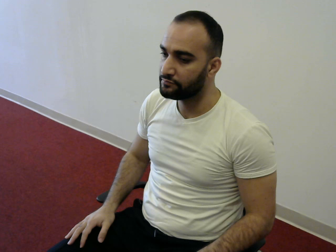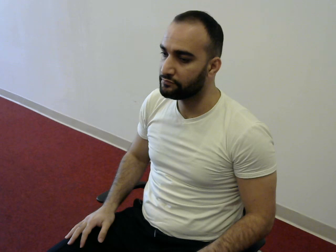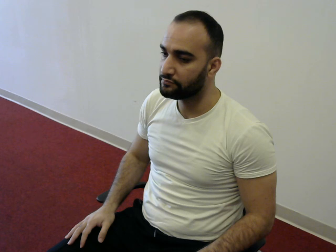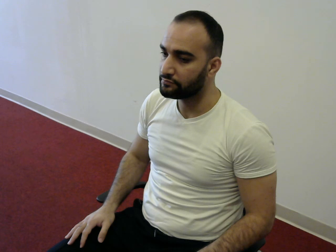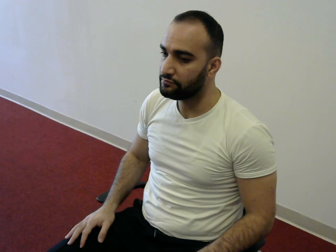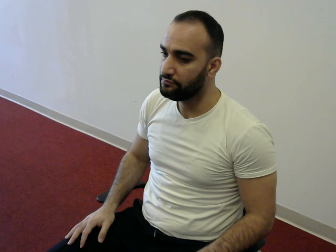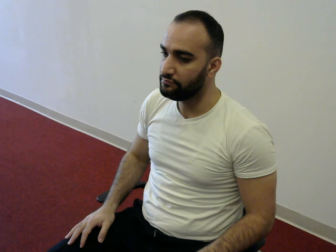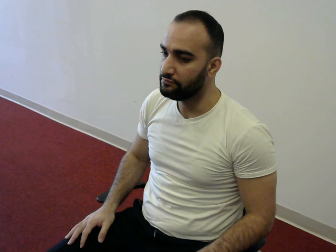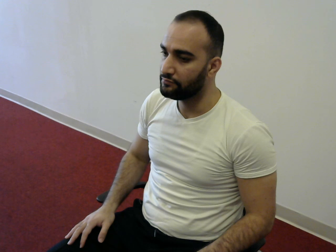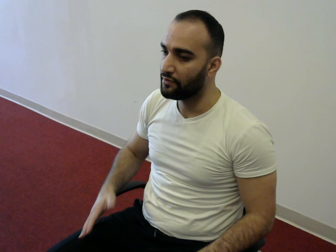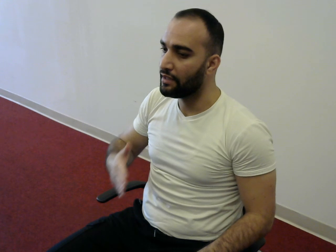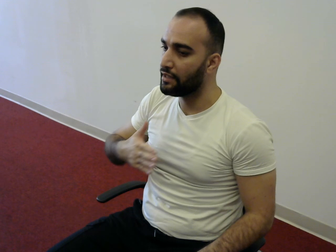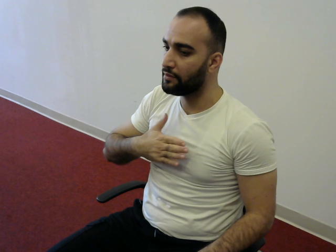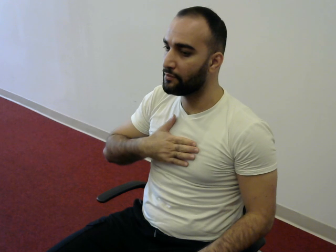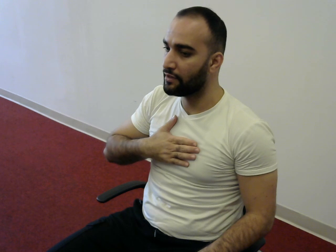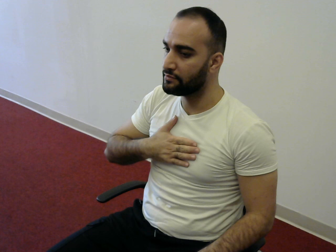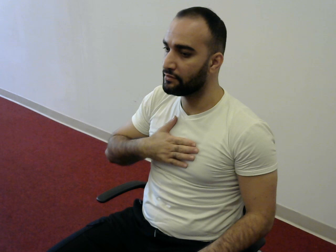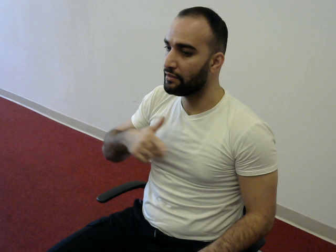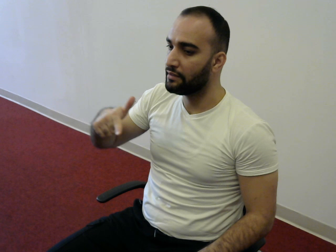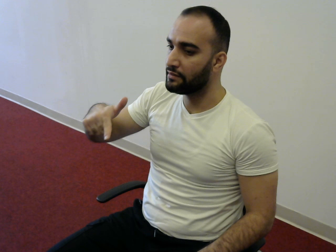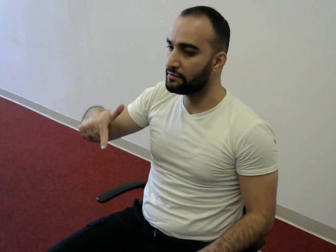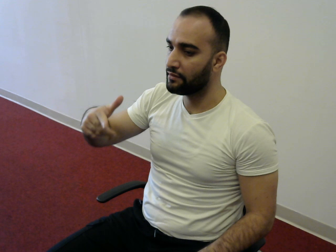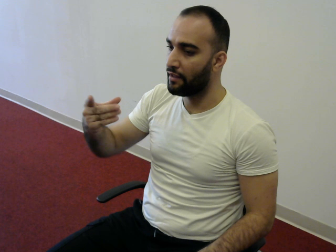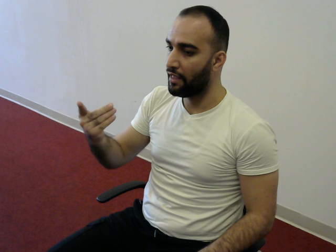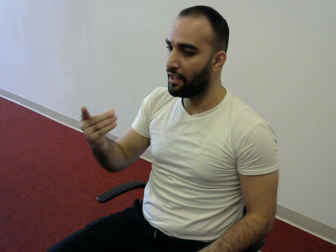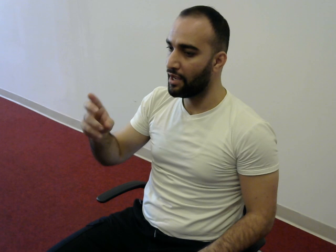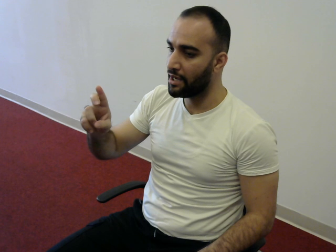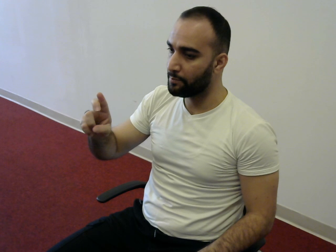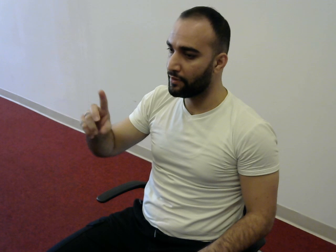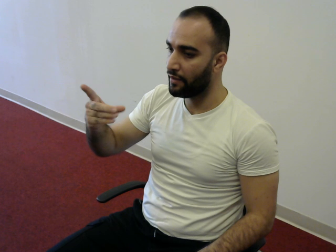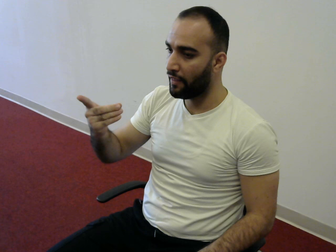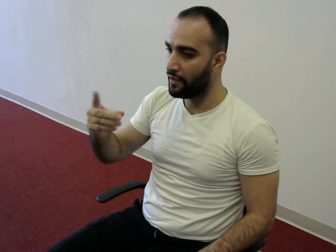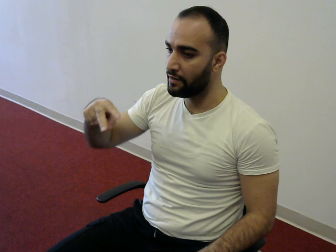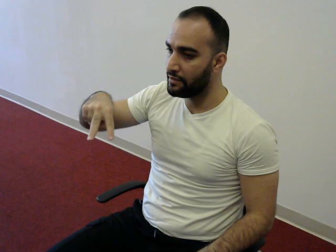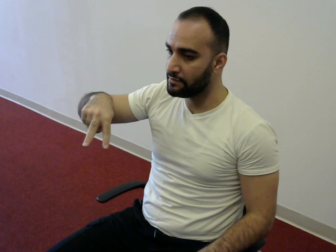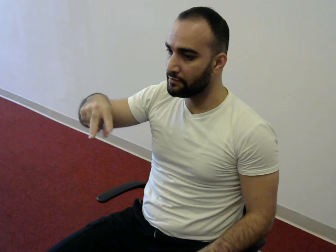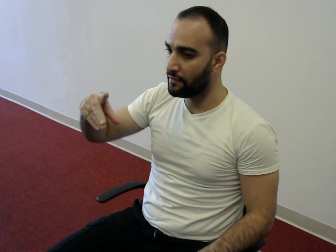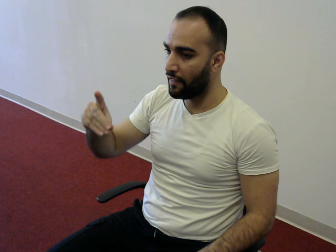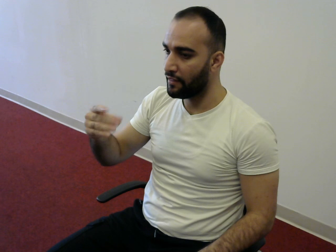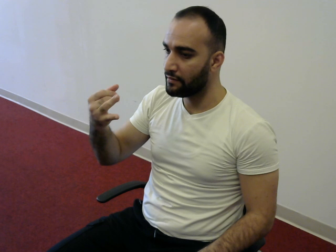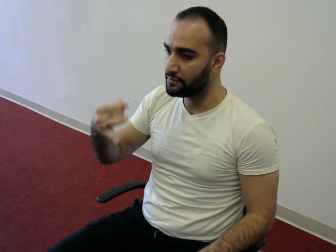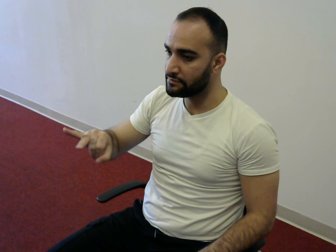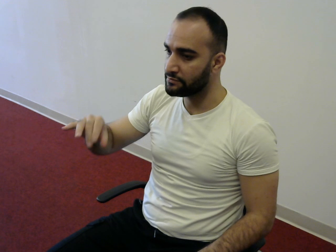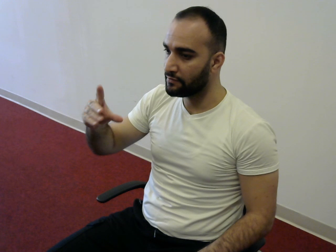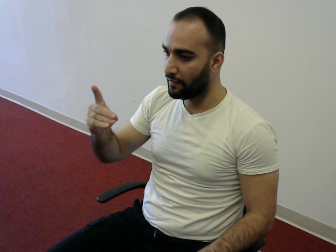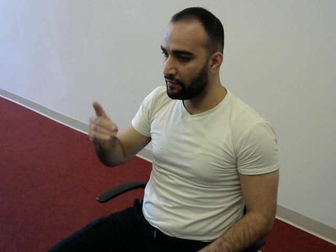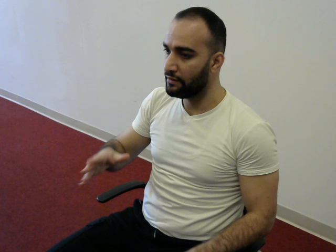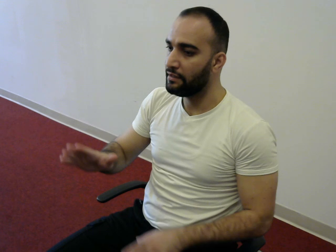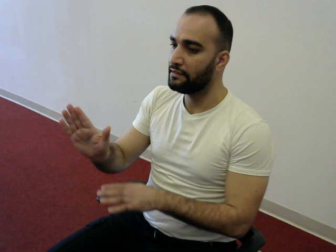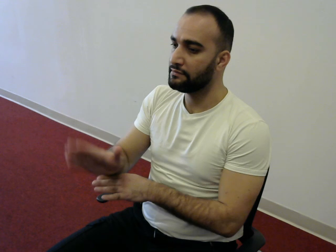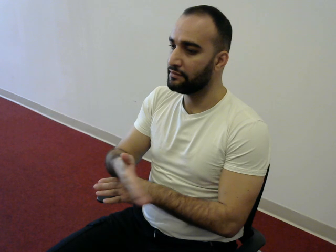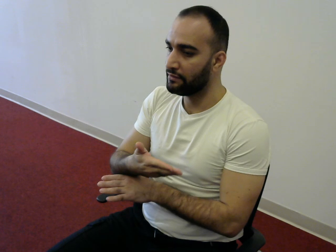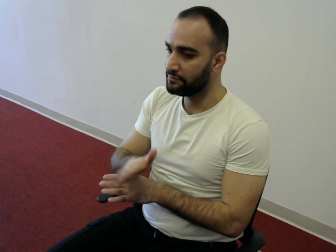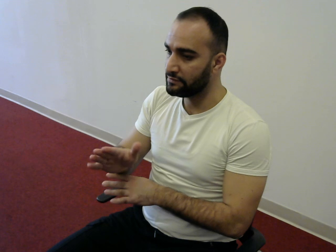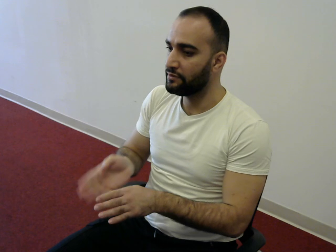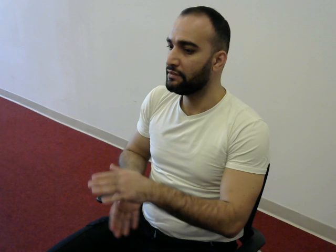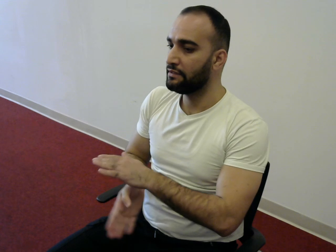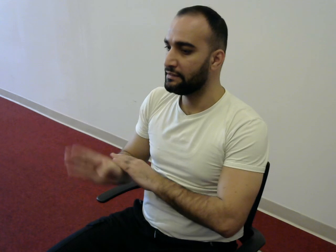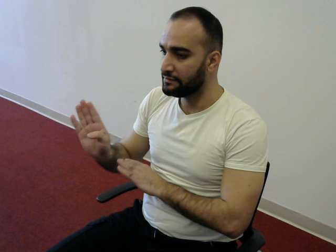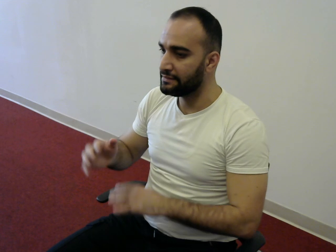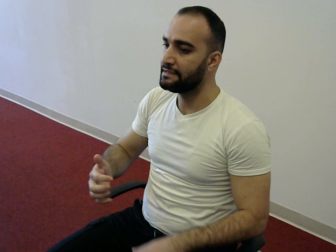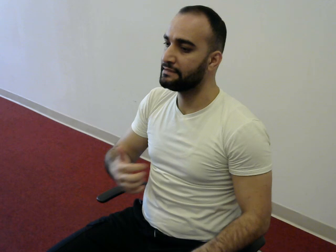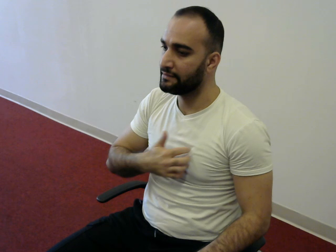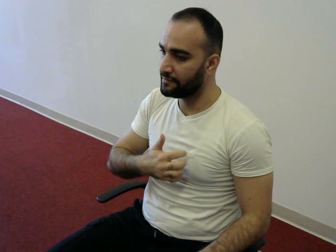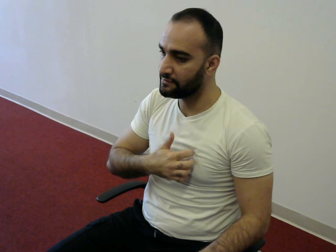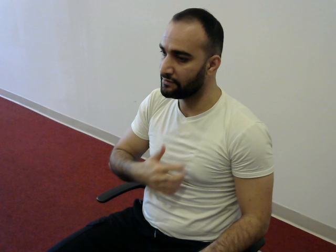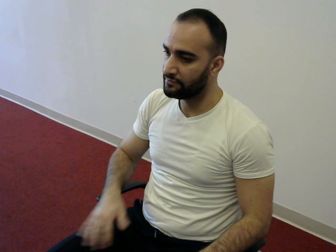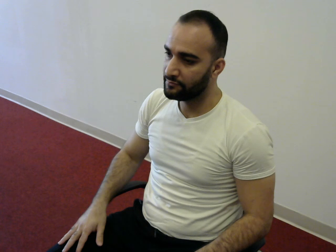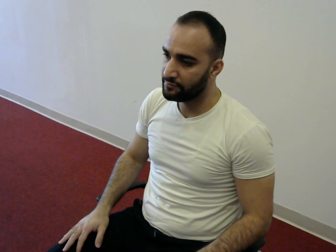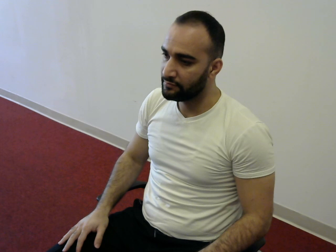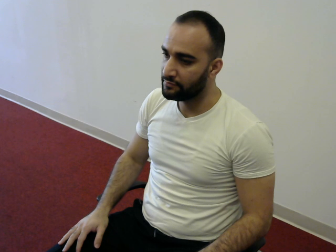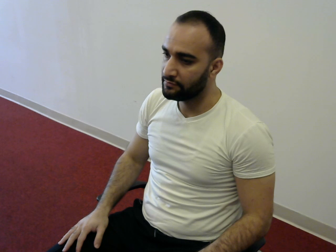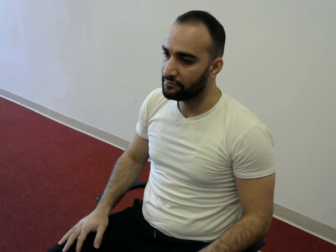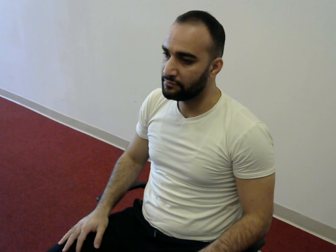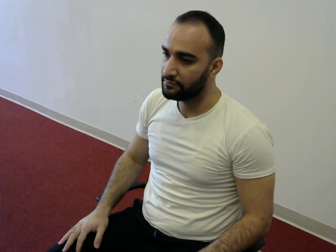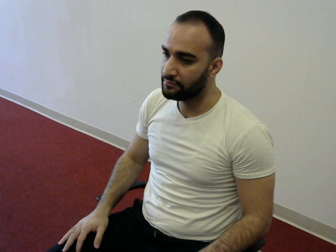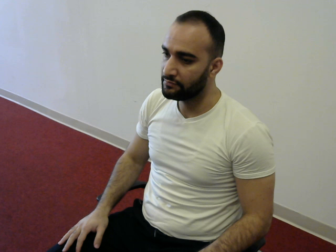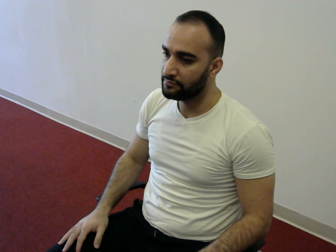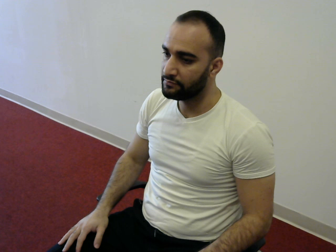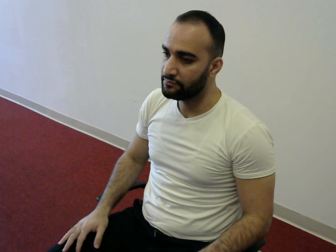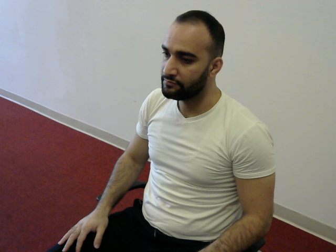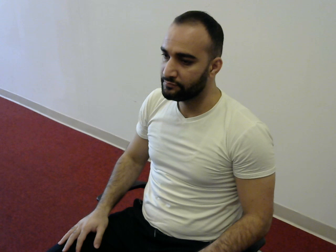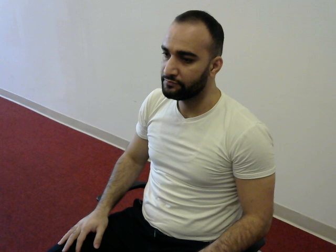Mən Qəbələyə gəzməyə getmək istəyirəm